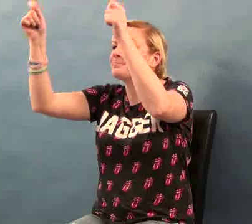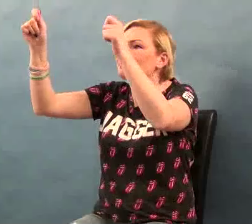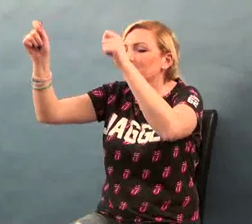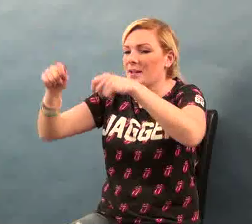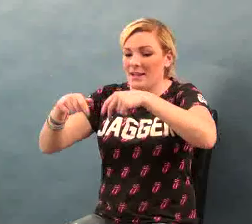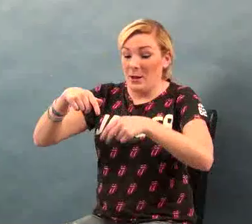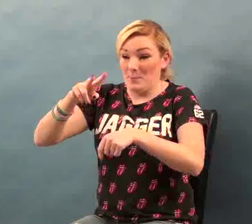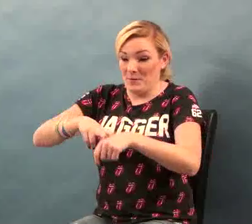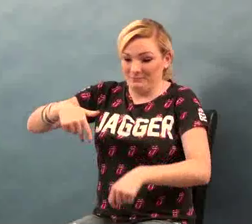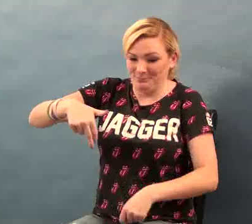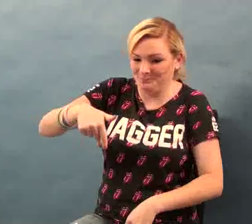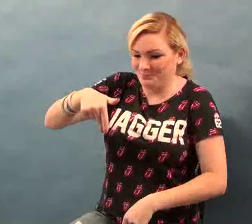Policjant podchodzi do niego.